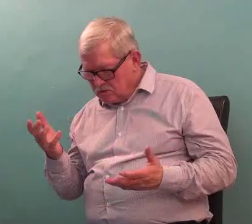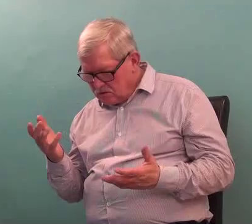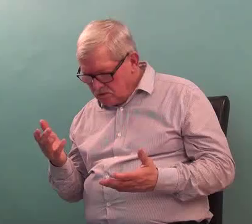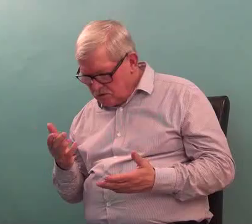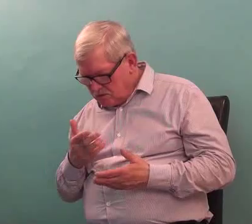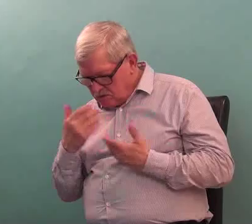Nie ma jej.